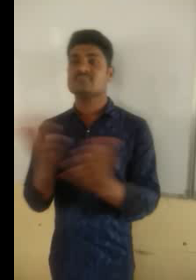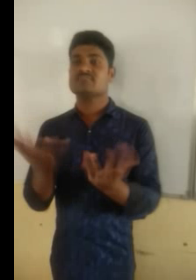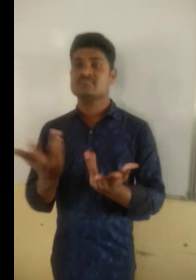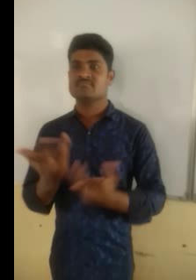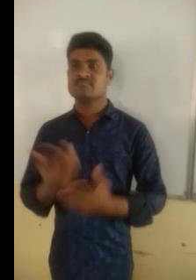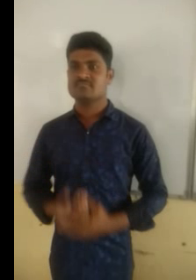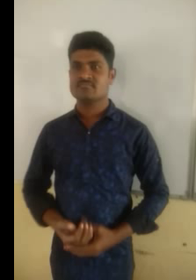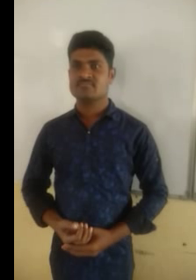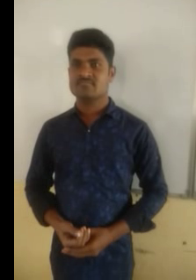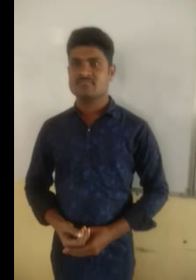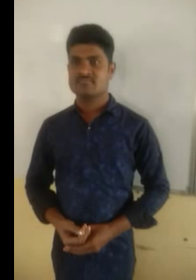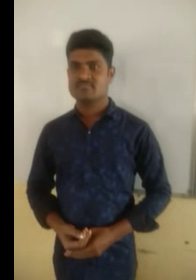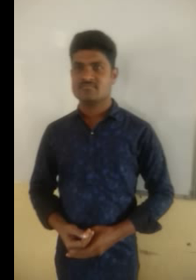what are you doing